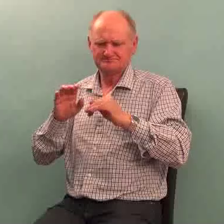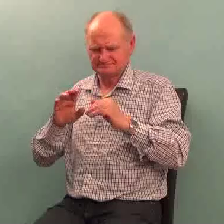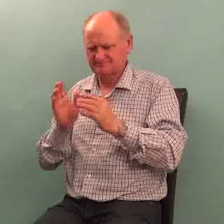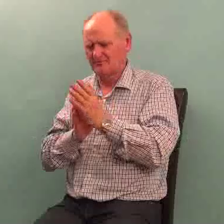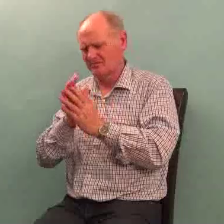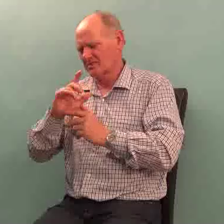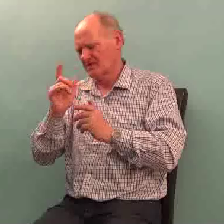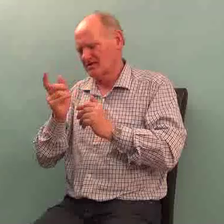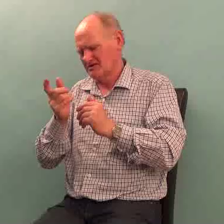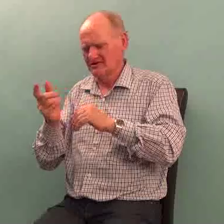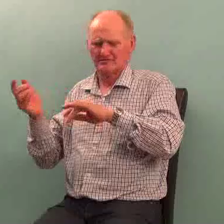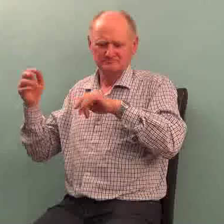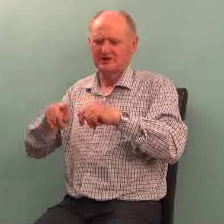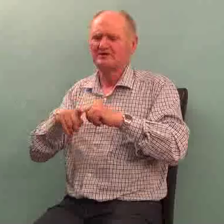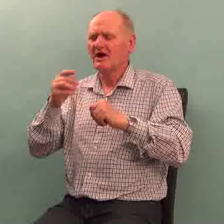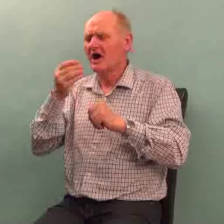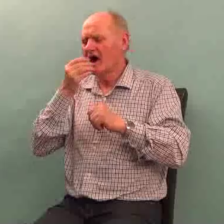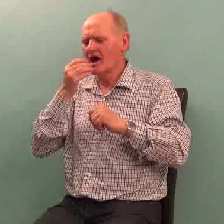Przechodzą wszyscy do jadalni, na spotkanie.